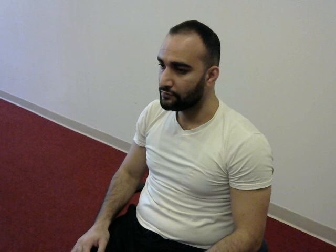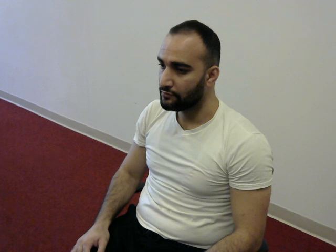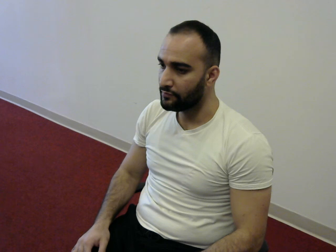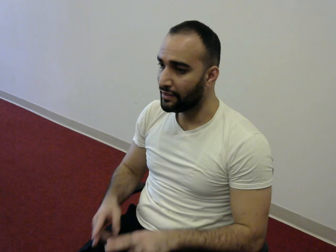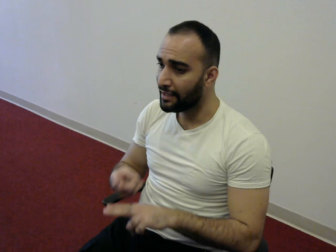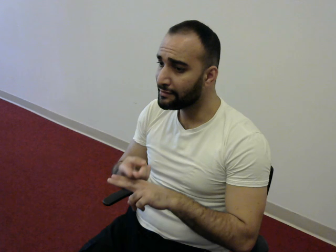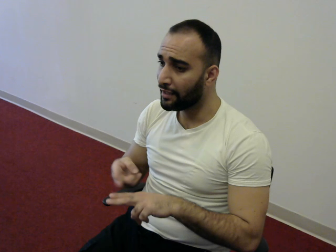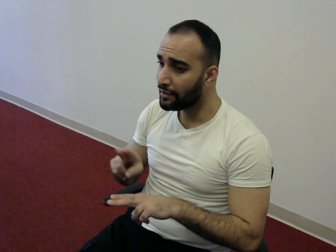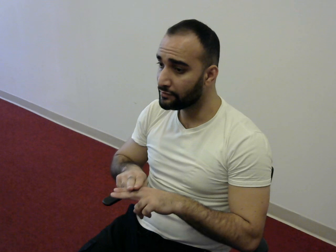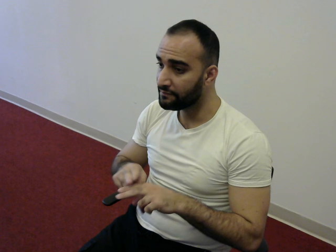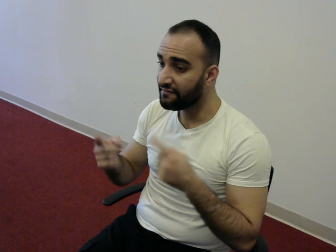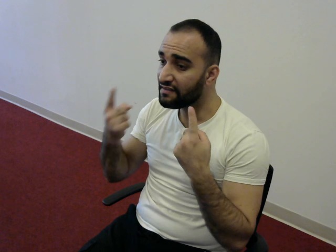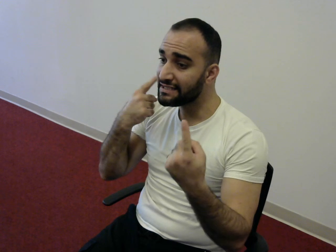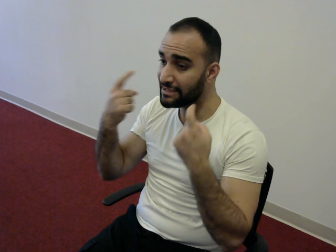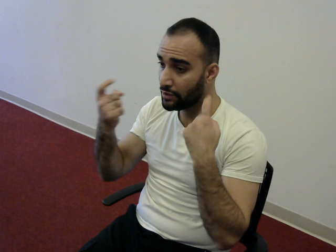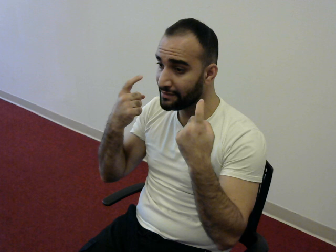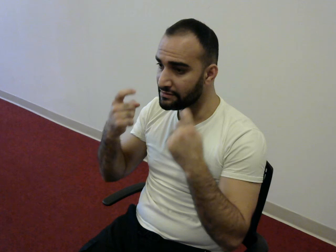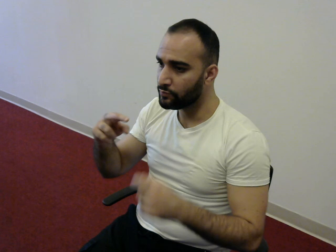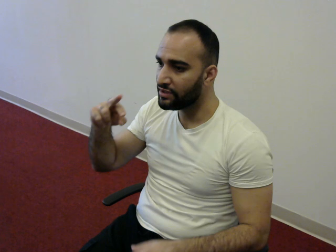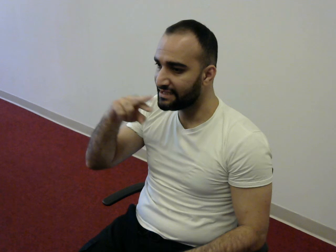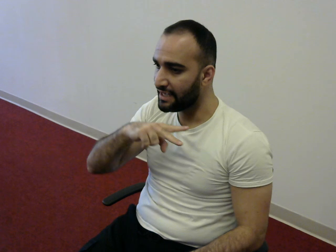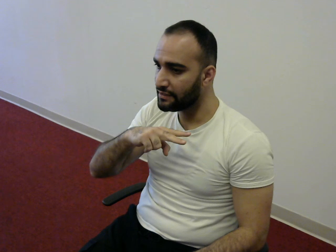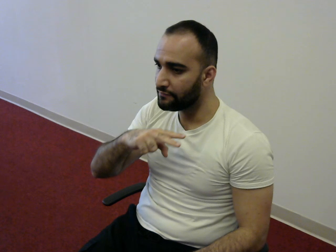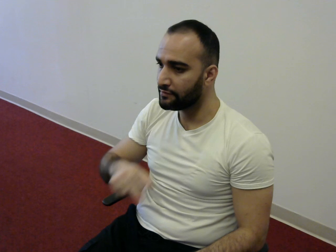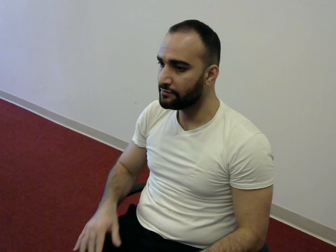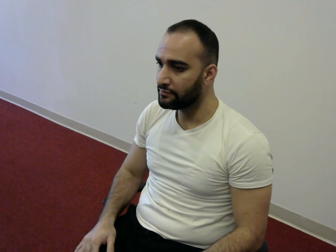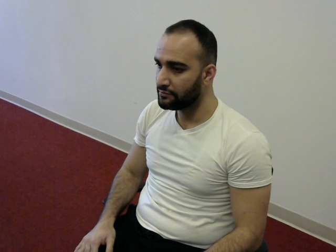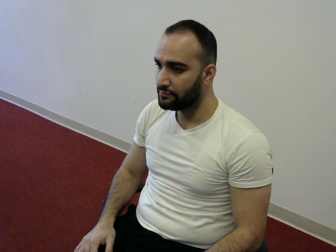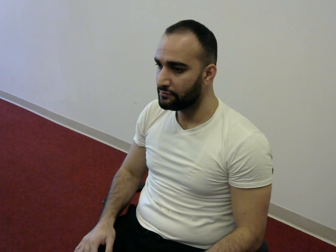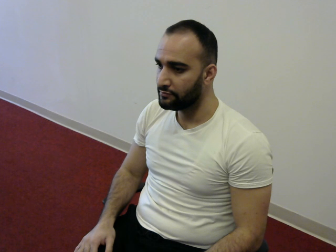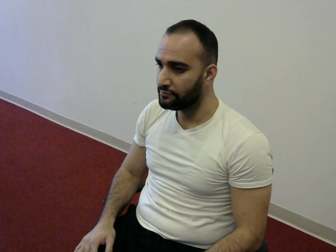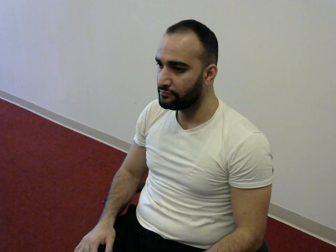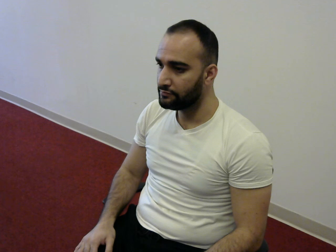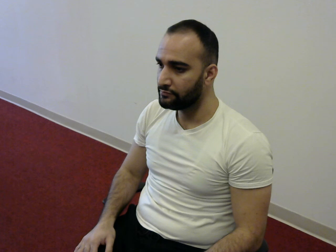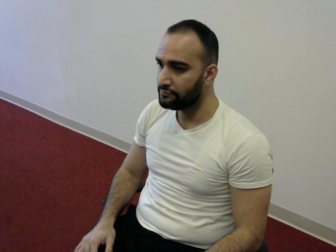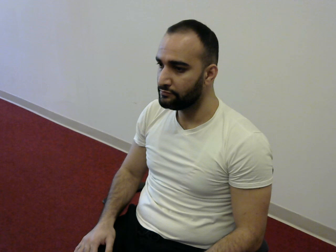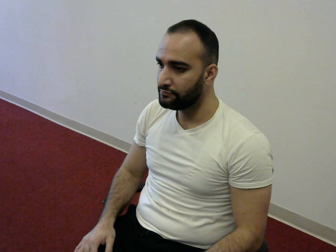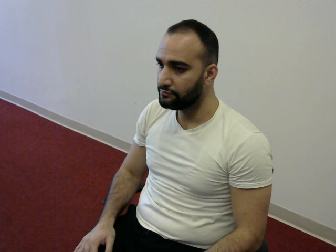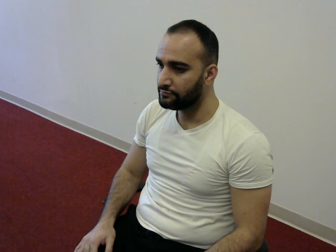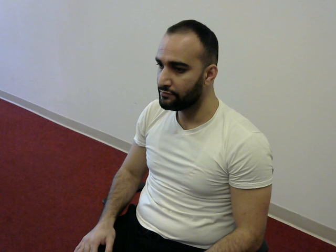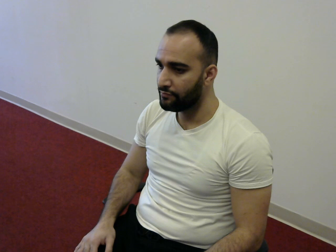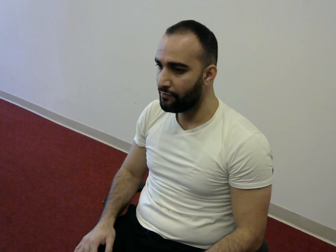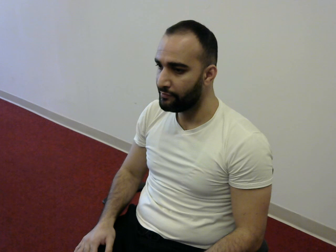Bu məlumat səhvdir